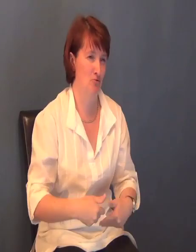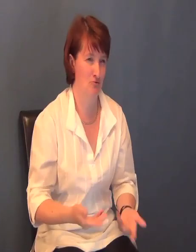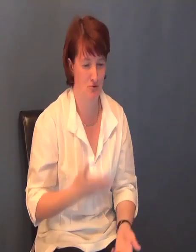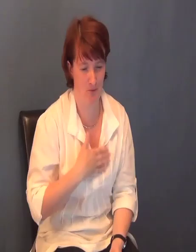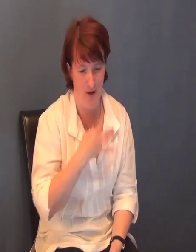Można tak zrobić.